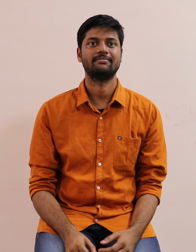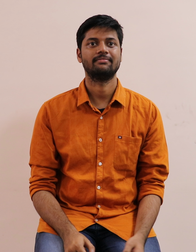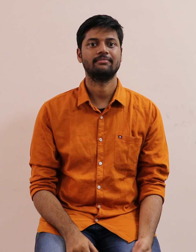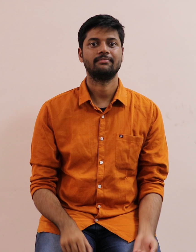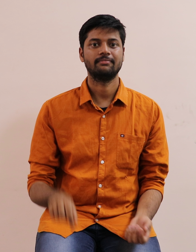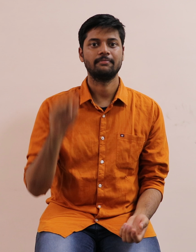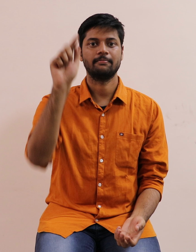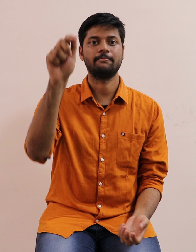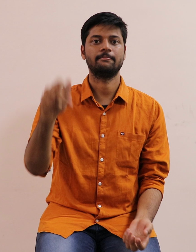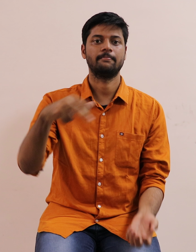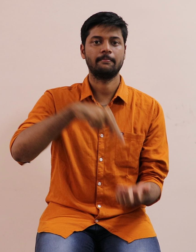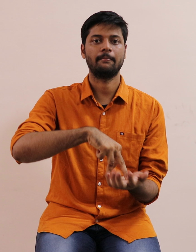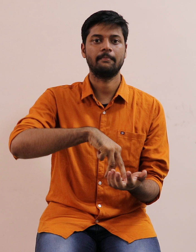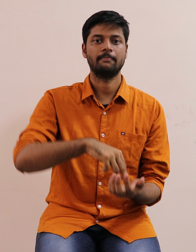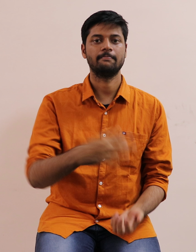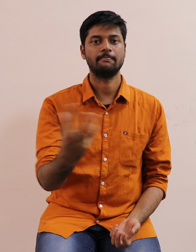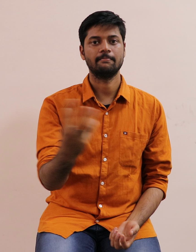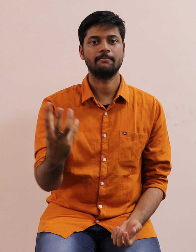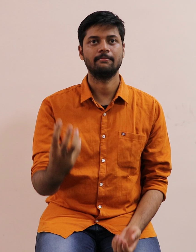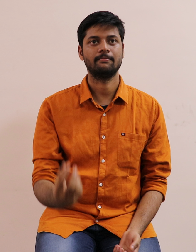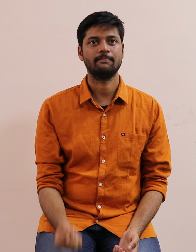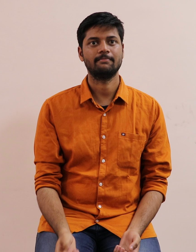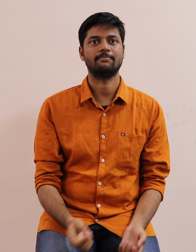where are you from